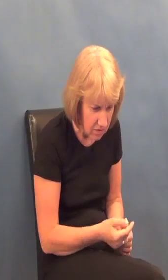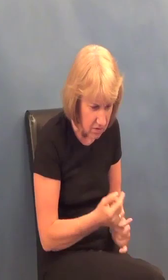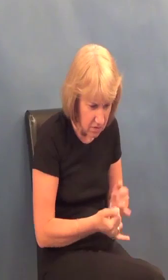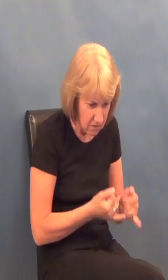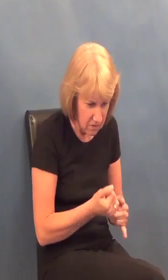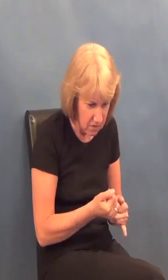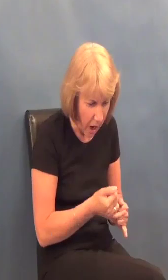Rower?